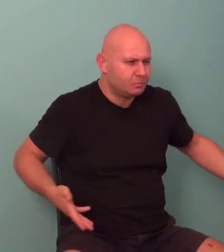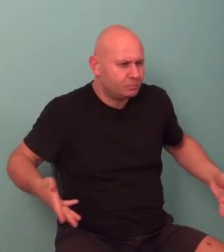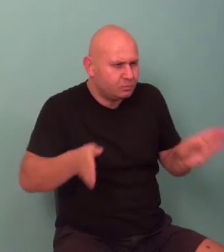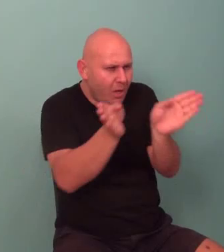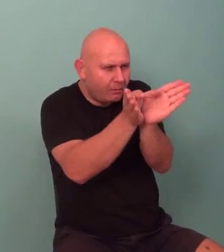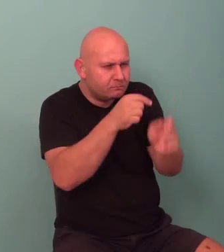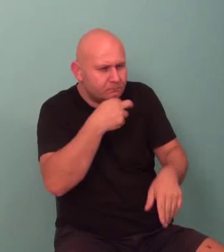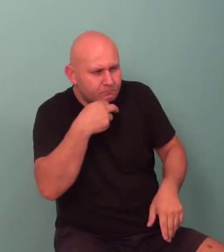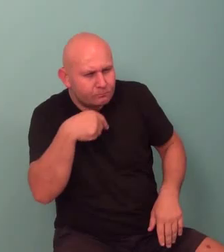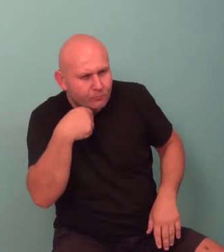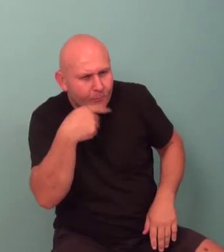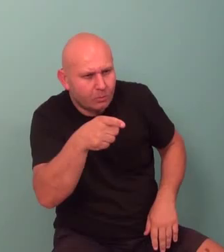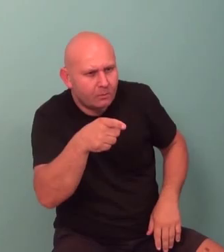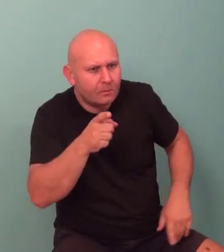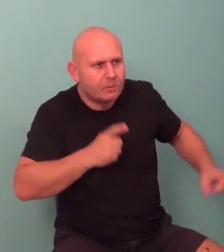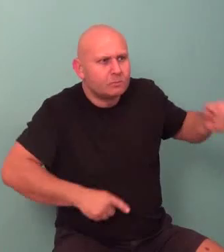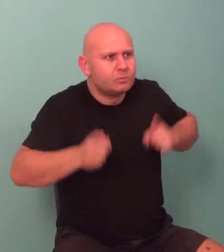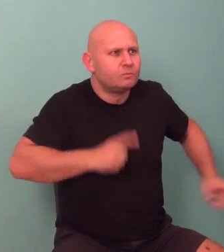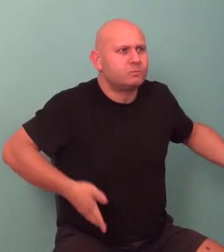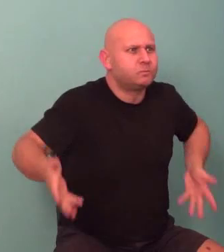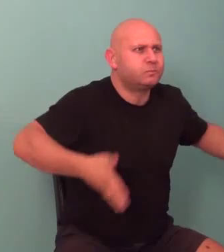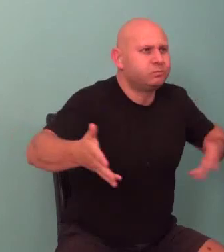Dochodzi do rogu domu i jest zdenerwowany, zaczyna biec za nimi.